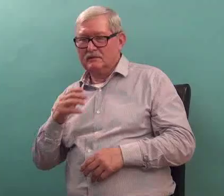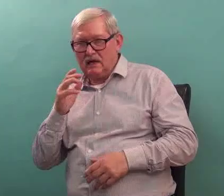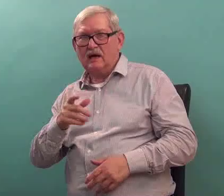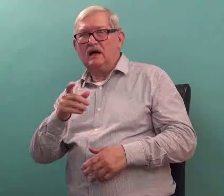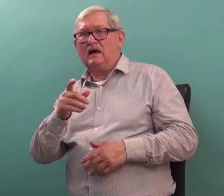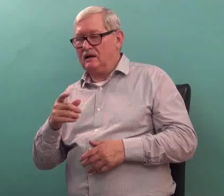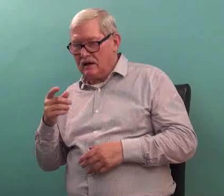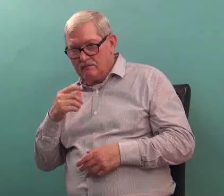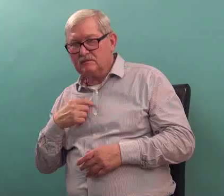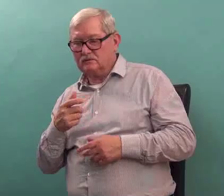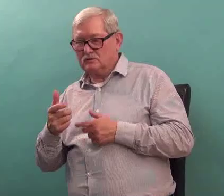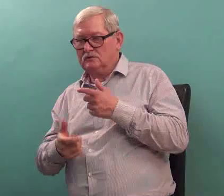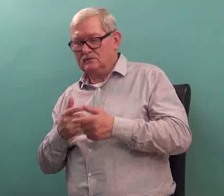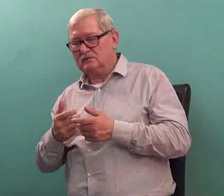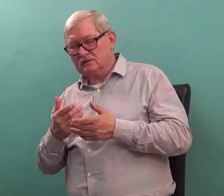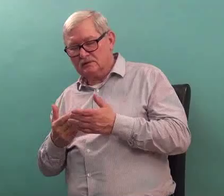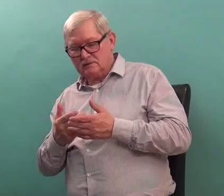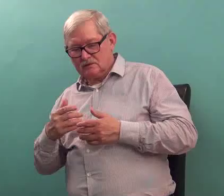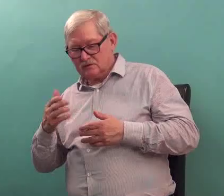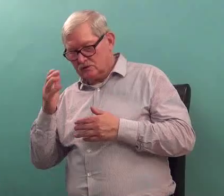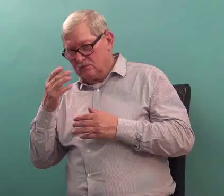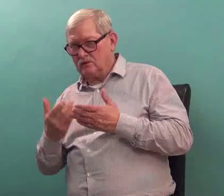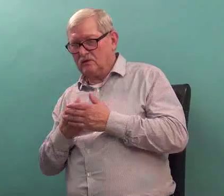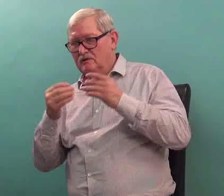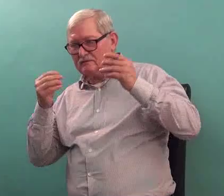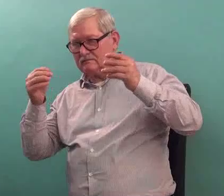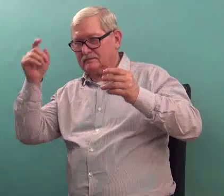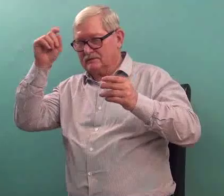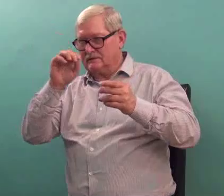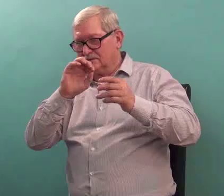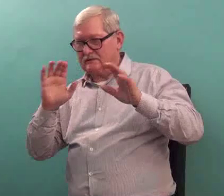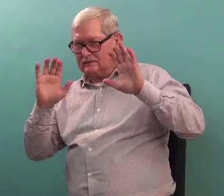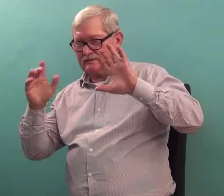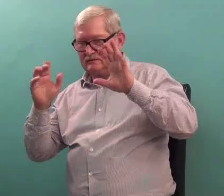Przychodzi właściciel i prosi Chaplina o wstawienie nowej szyby.